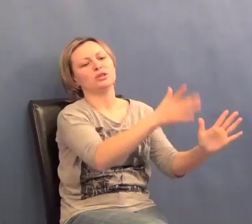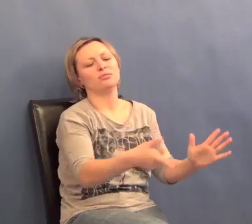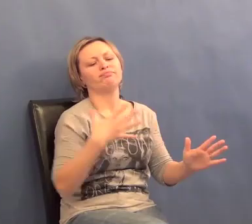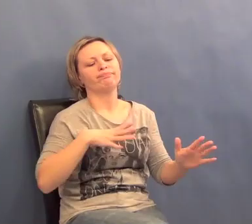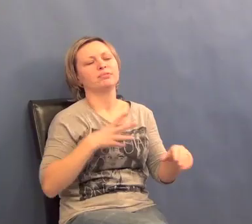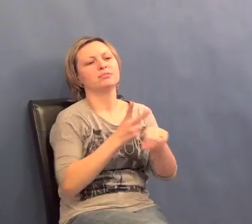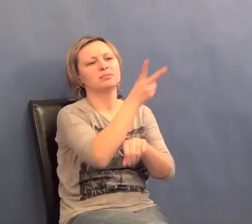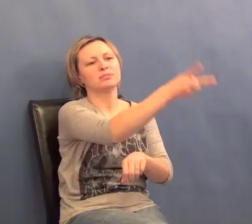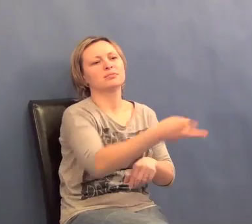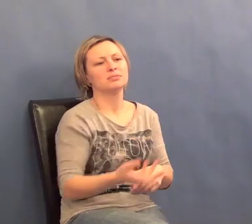A to go nie obchodzi i on wchodzi.